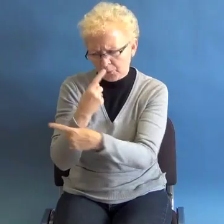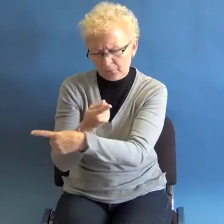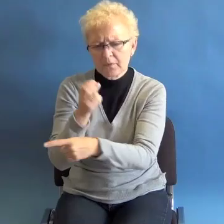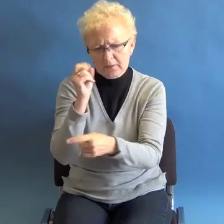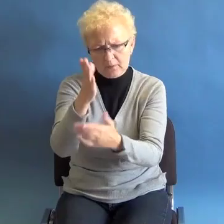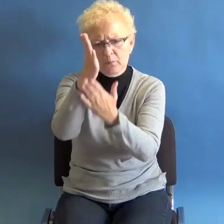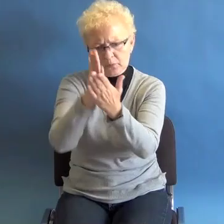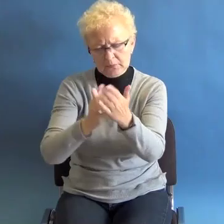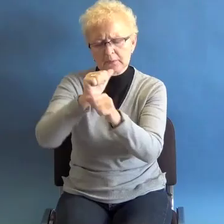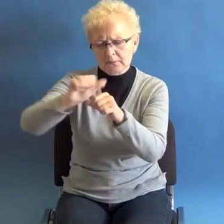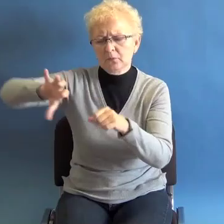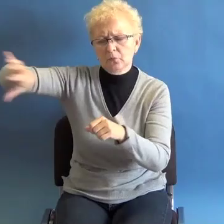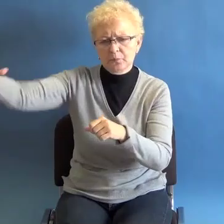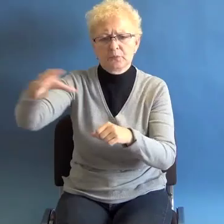Dwie grupy są oddzielone.